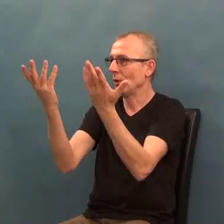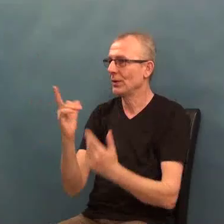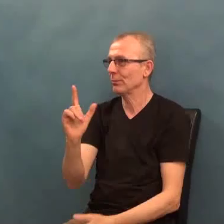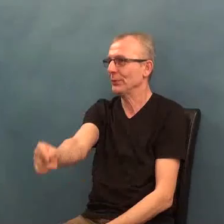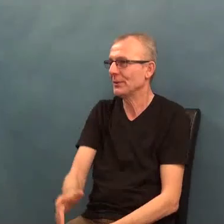Królik odszedł.